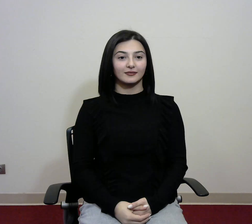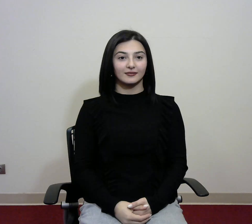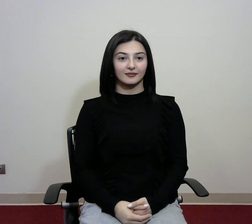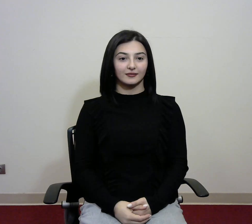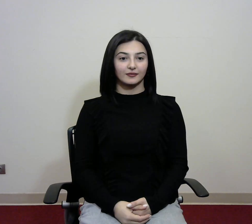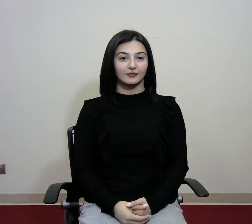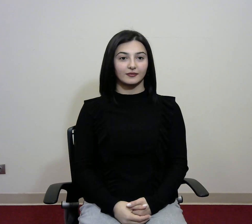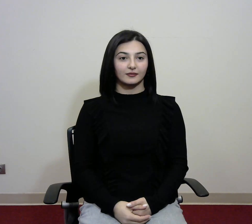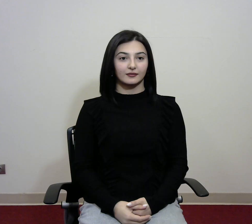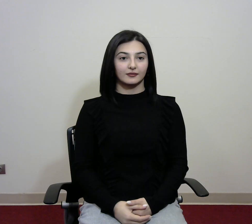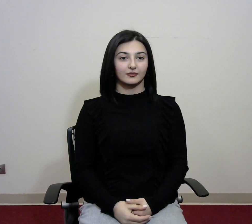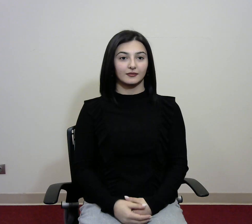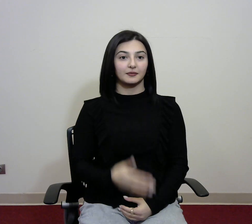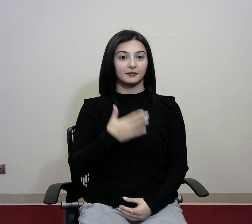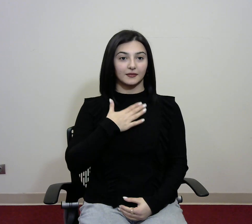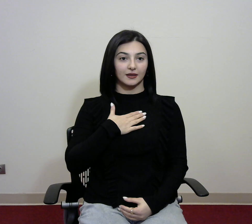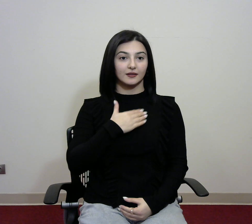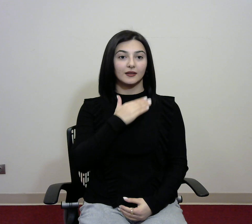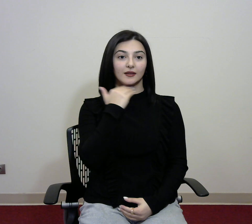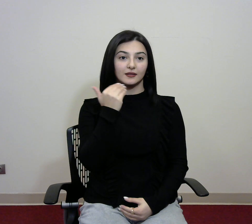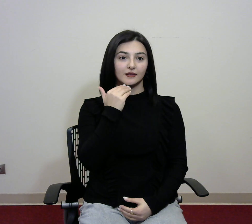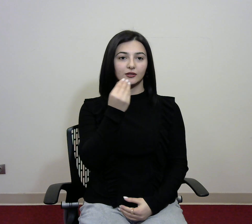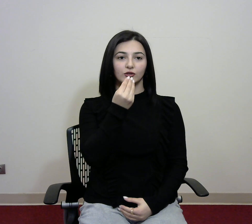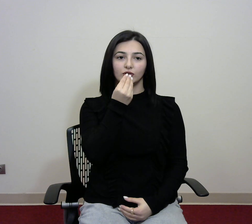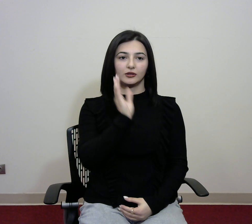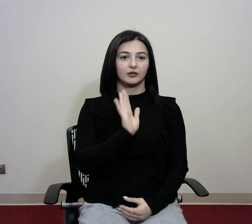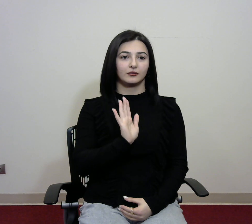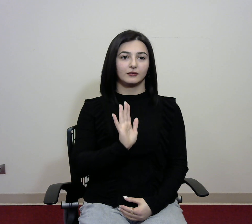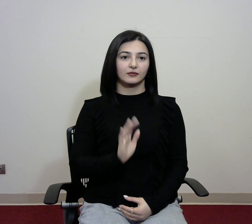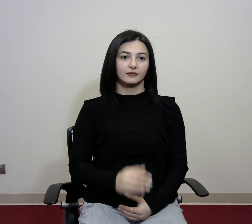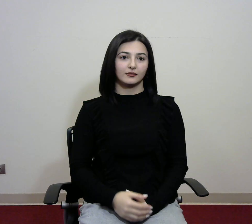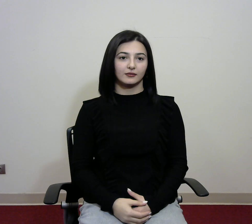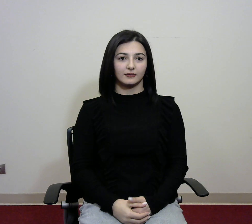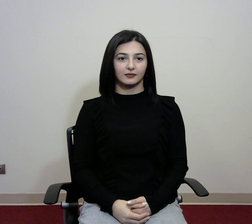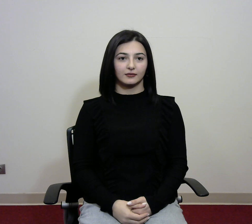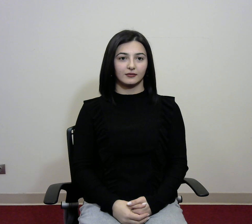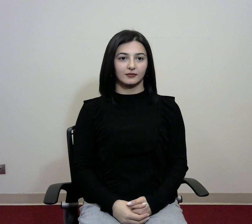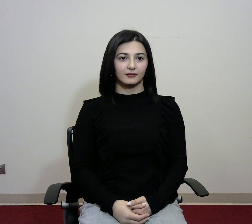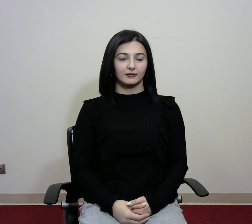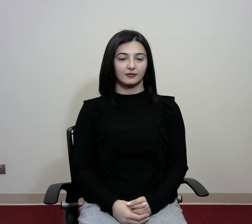Mən ət yemirəm